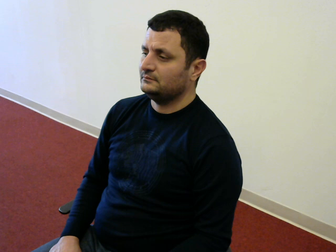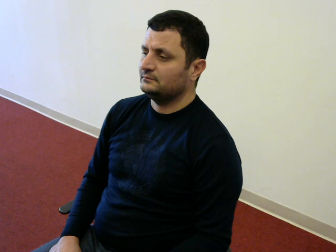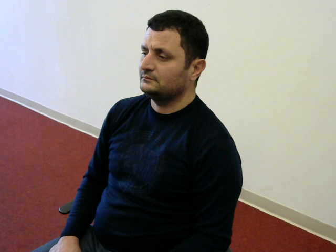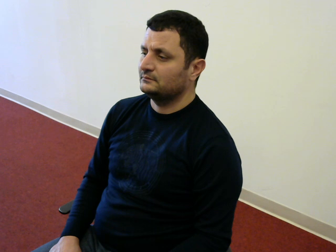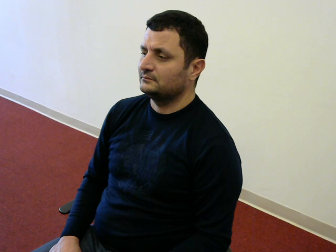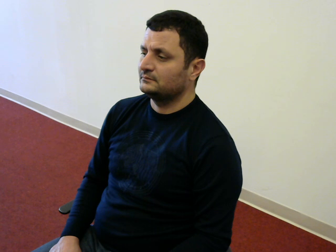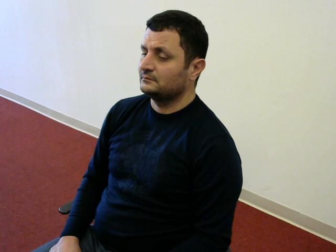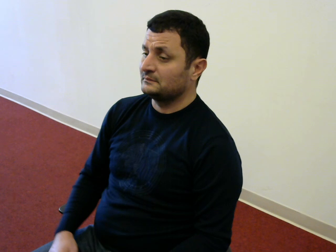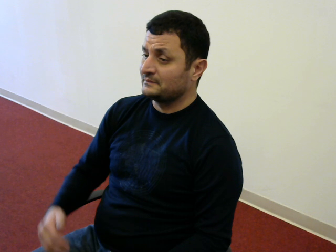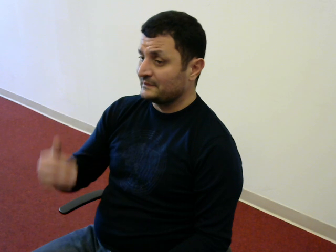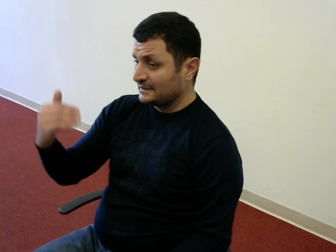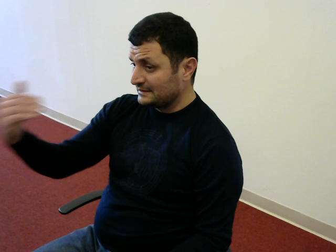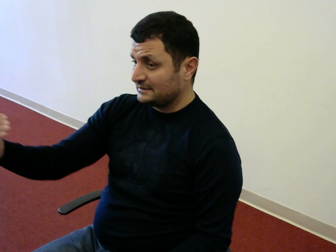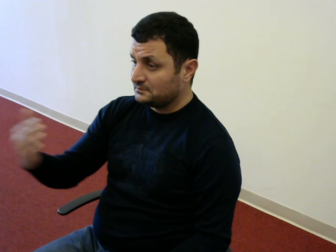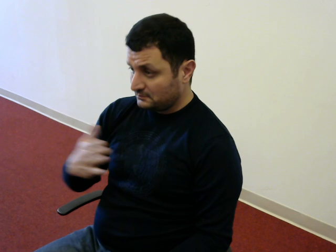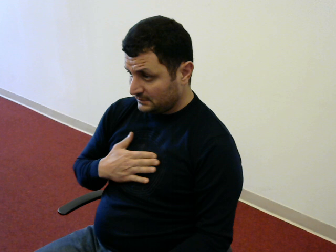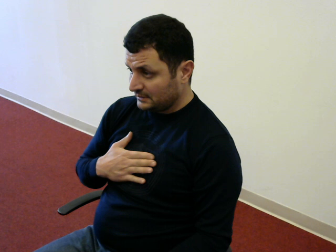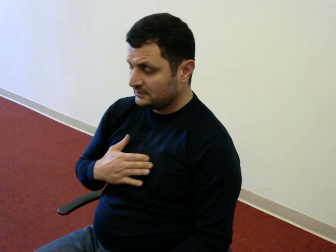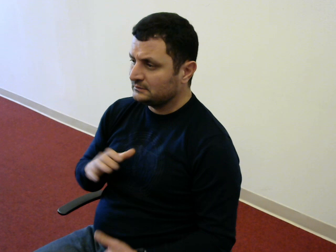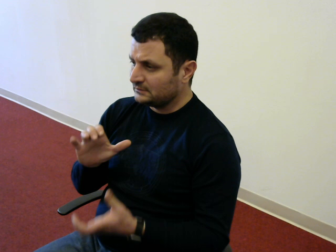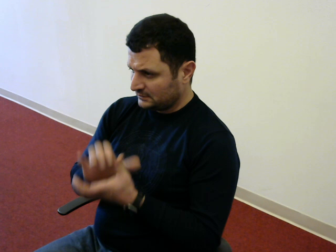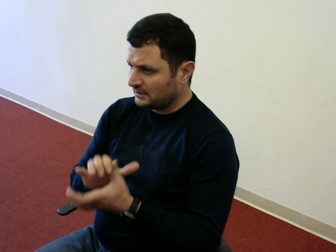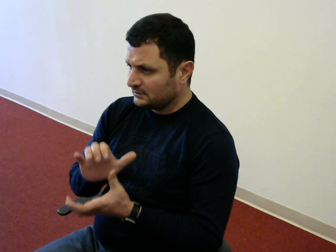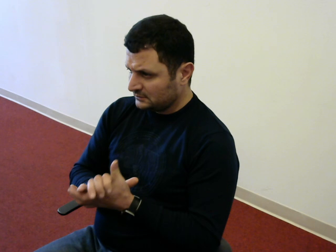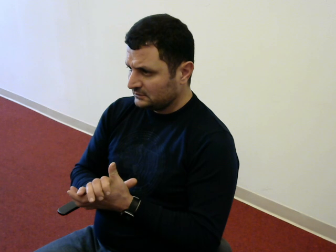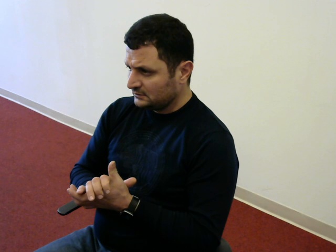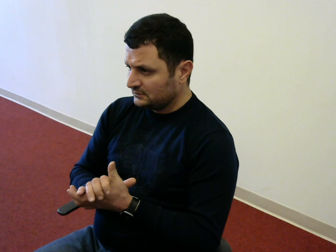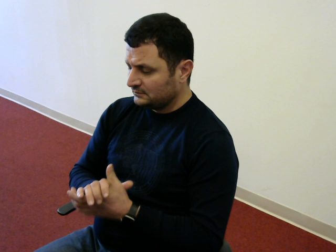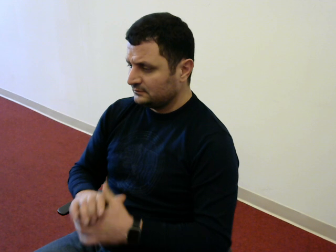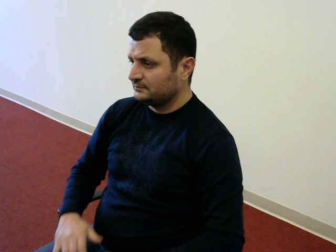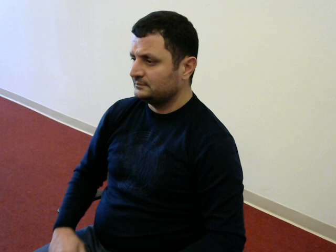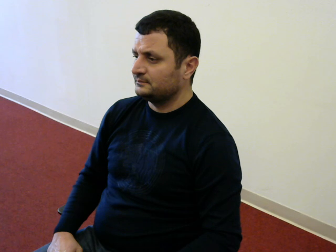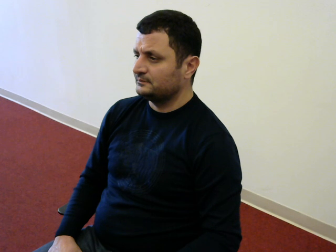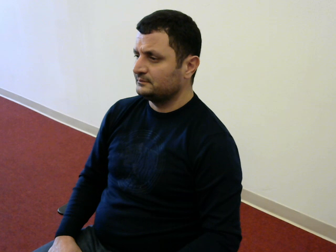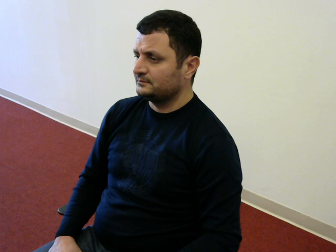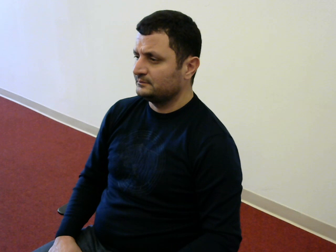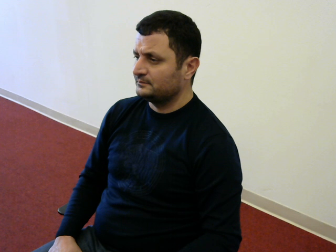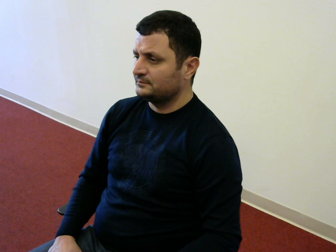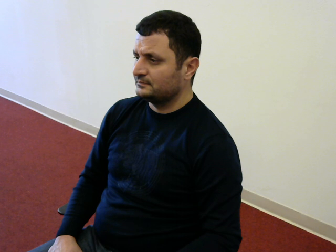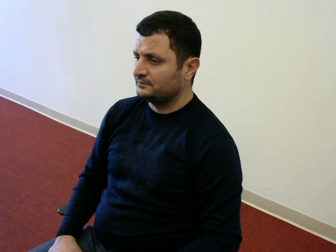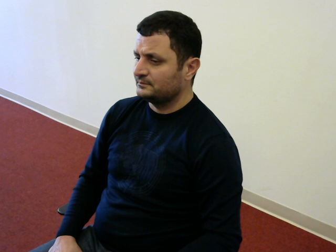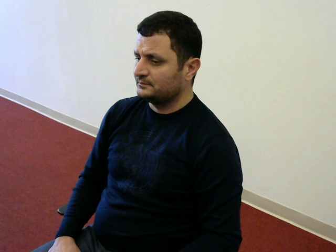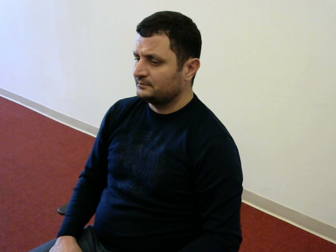Siz mənə tanış gəlirsiniz